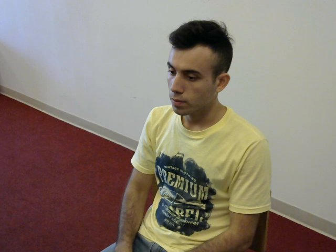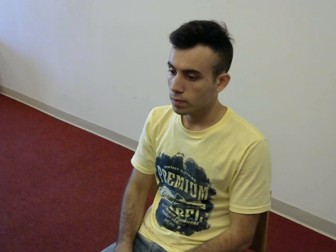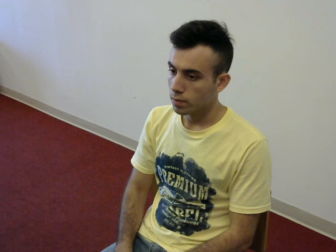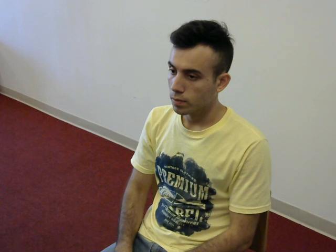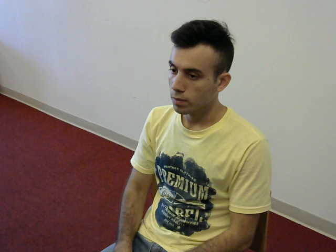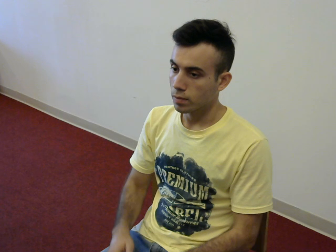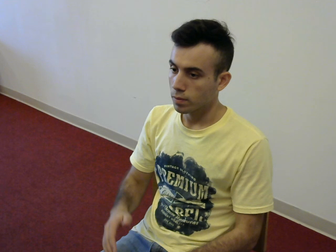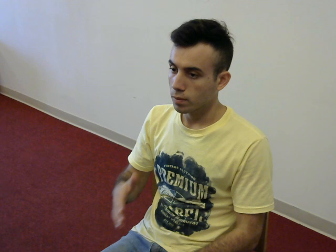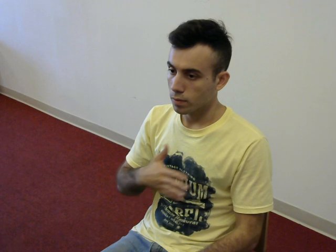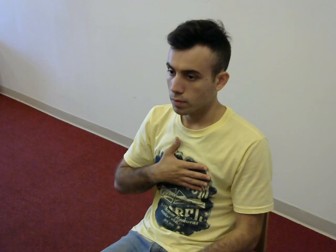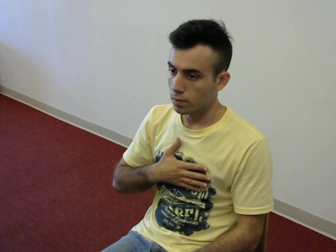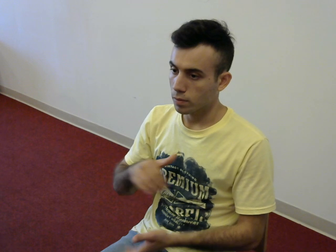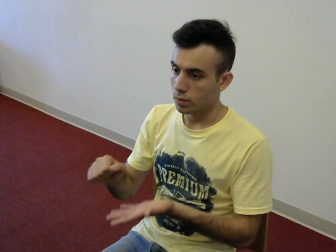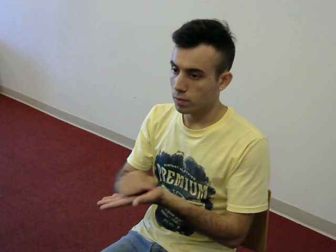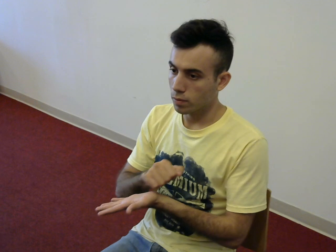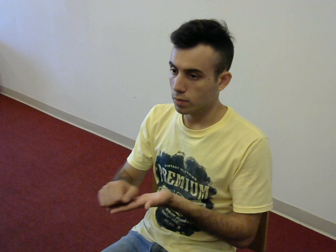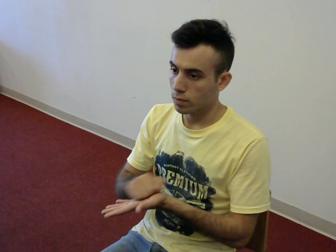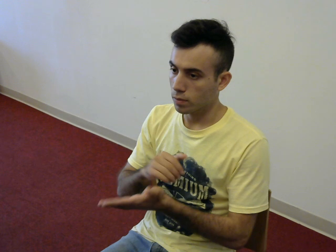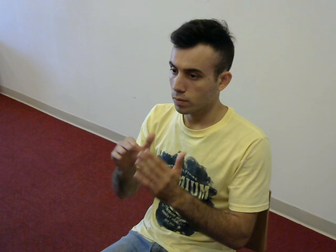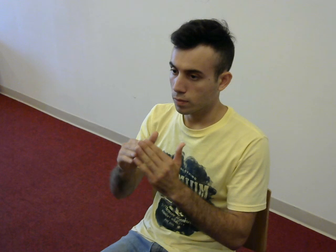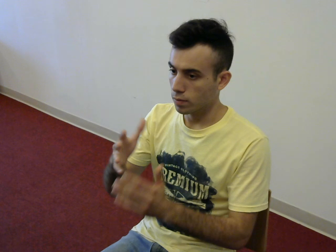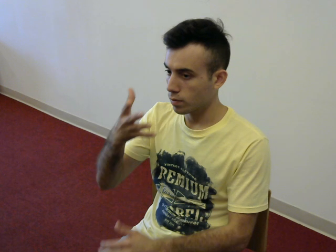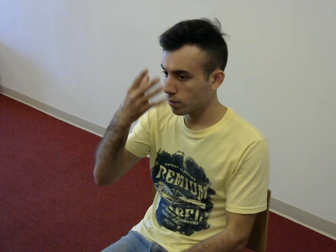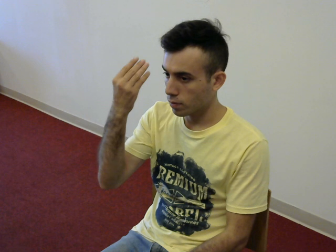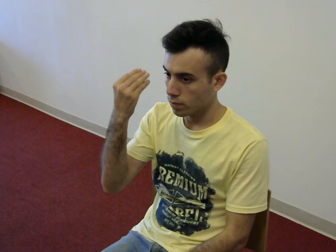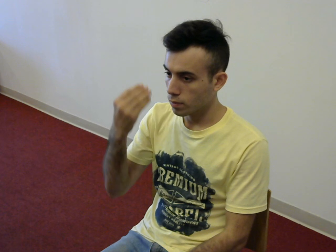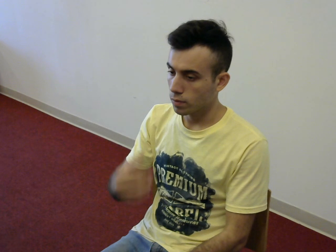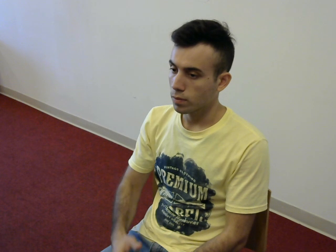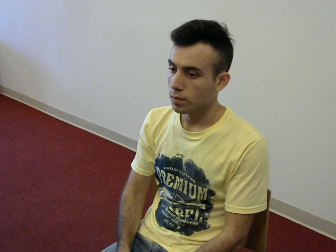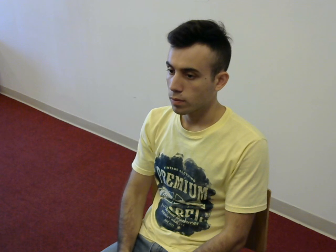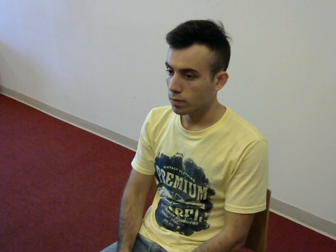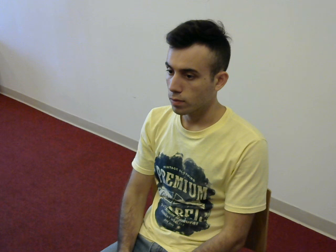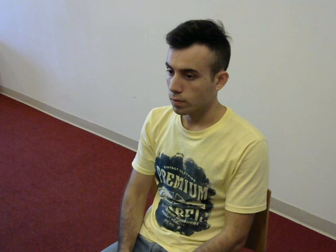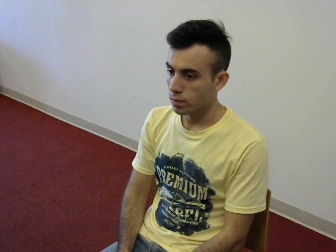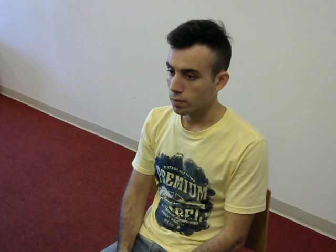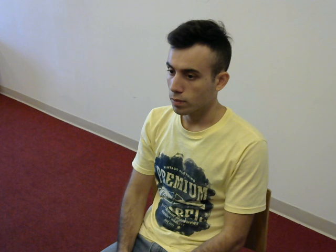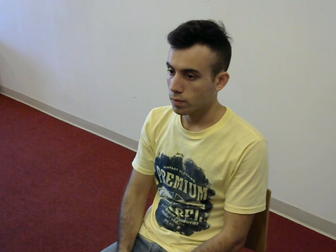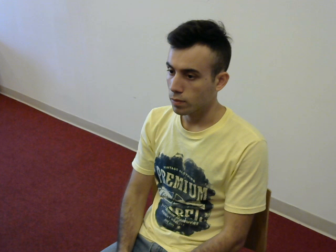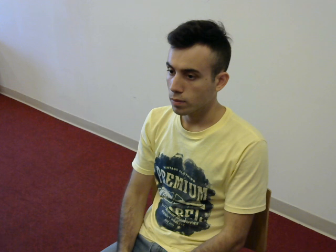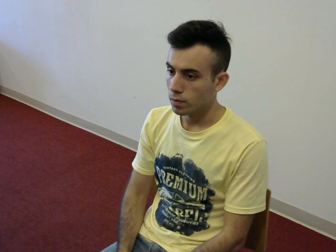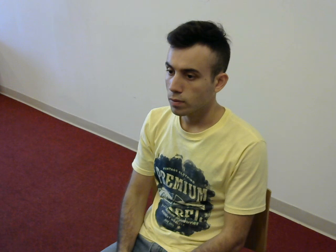Mən sənədlərimi evdə unutmuşam